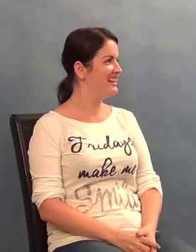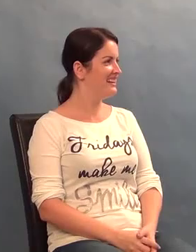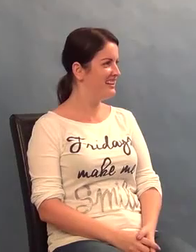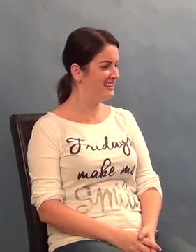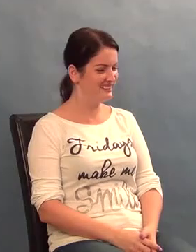Ciężko powiedzieć.